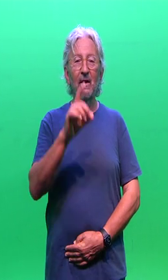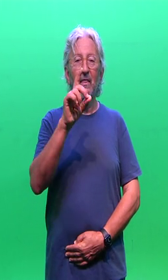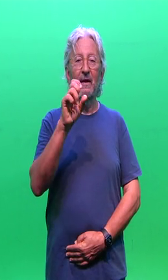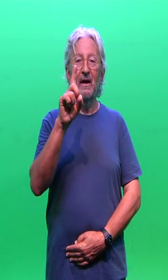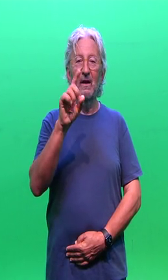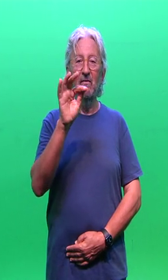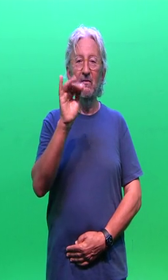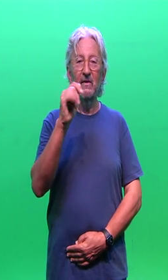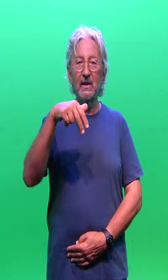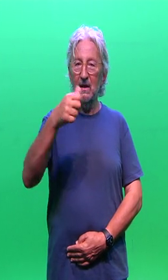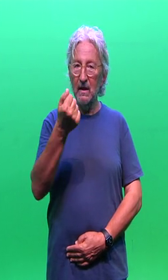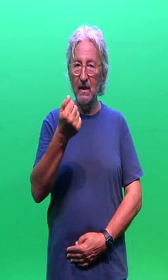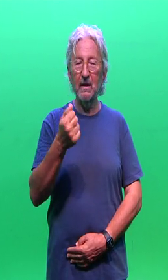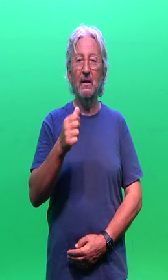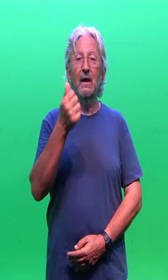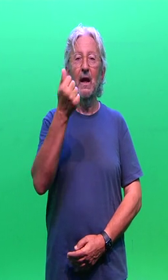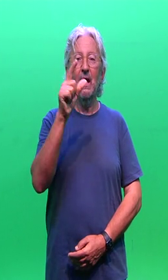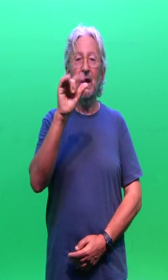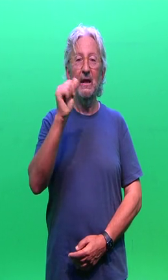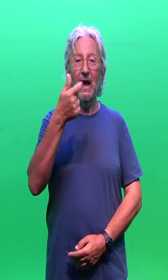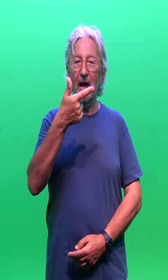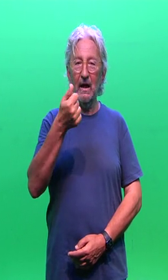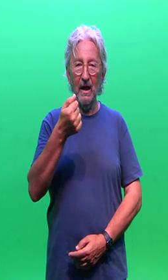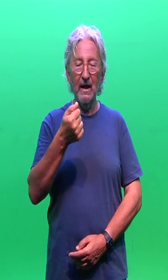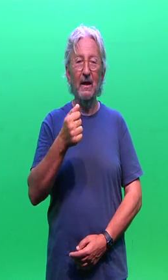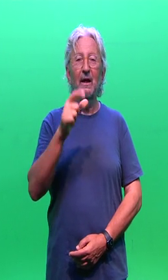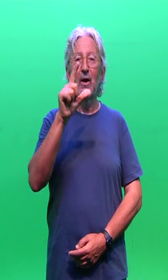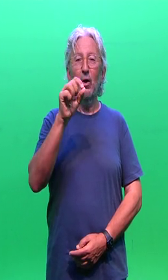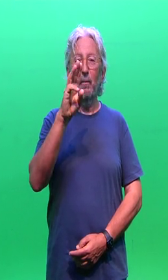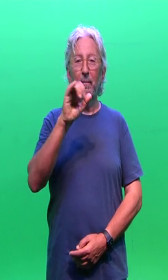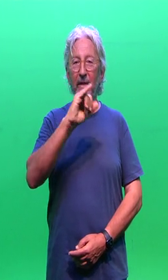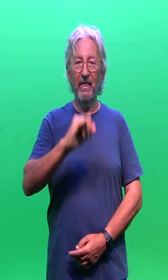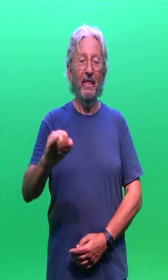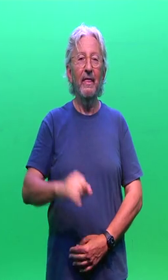Delfina Aliaga López.